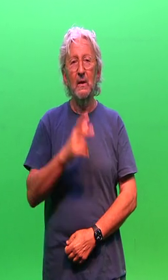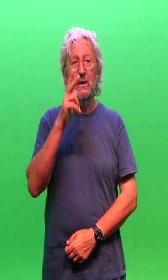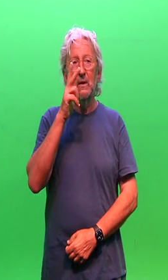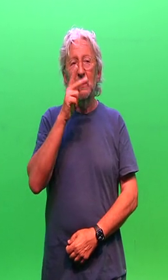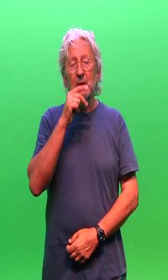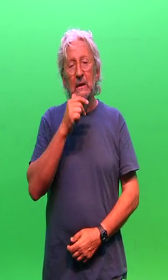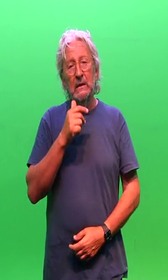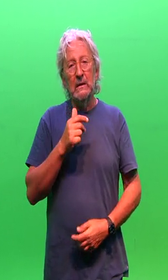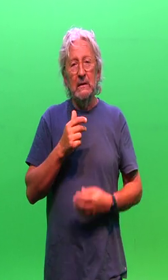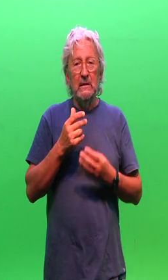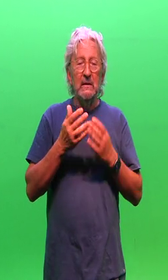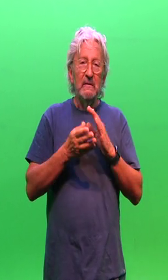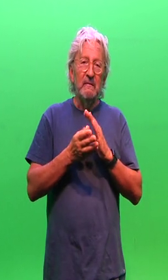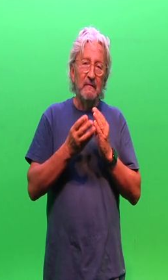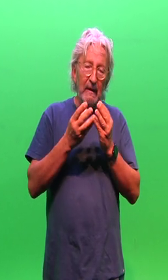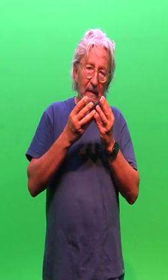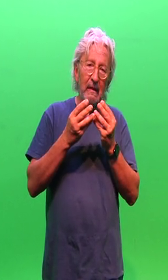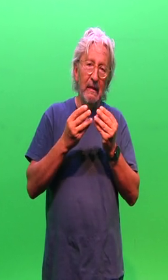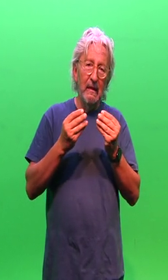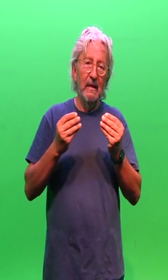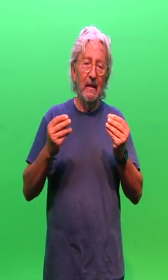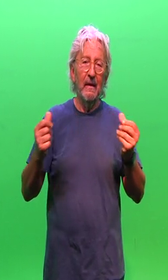El dolor va desapareixent.